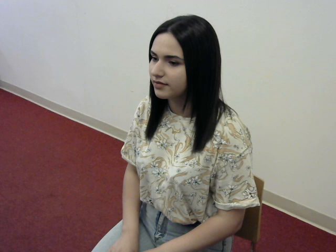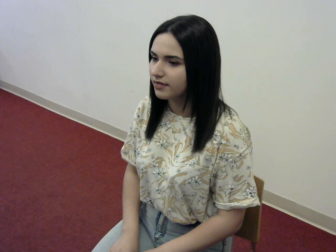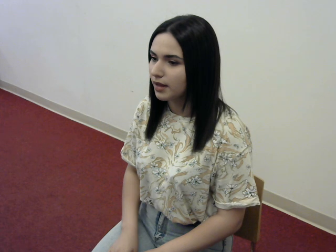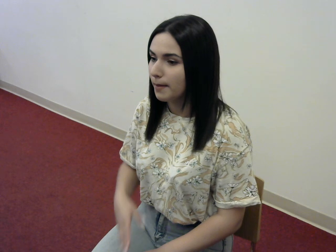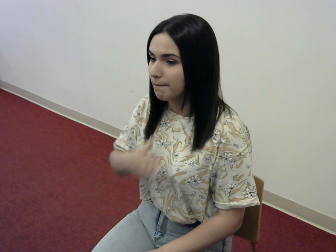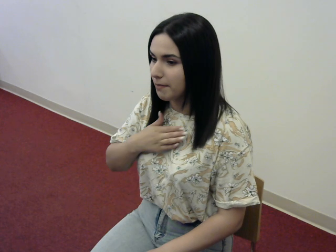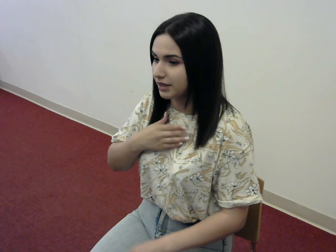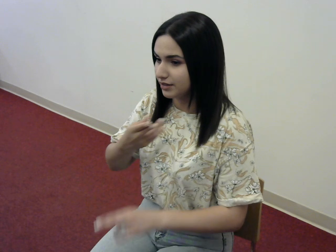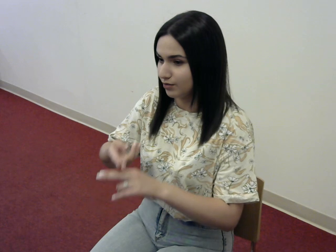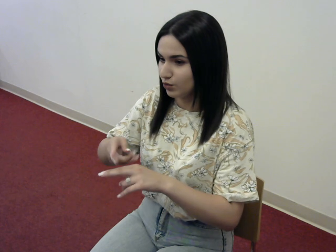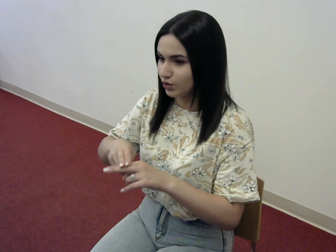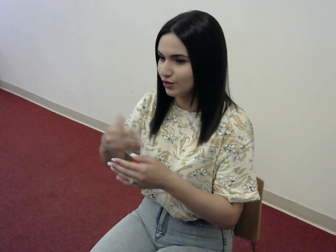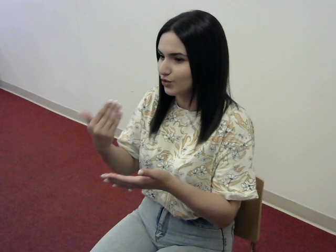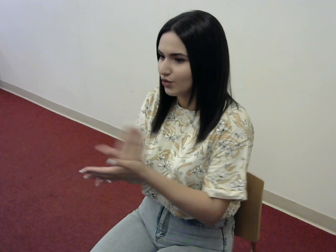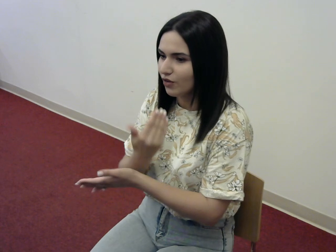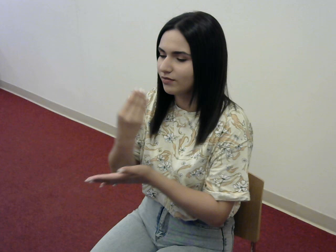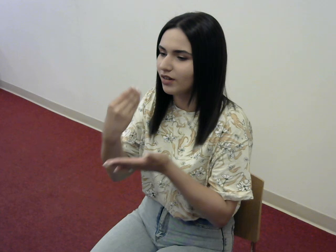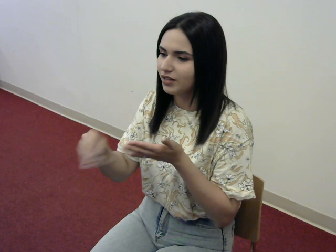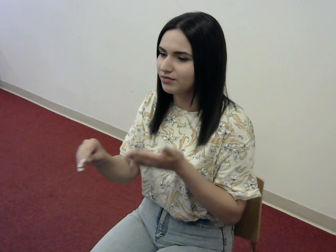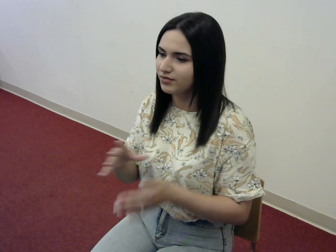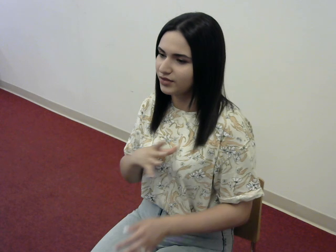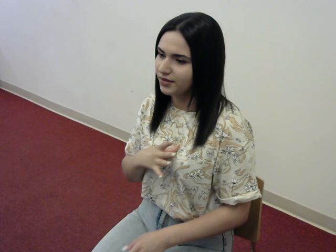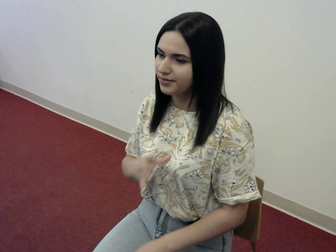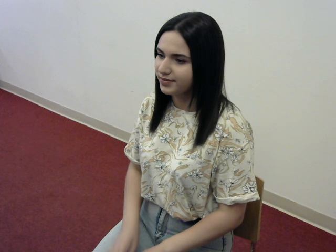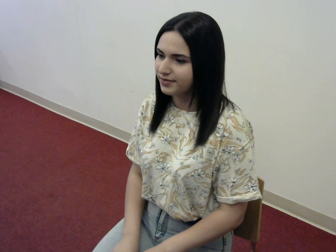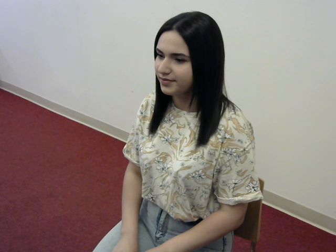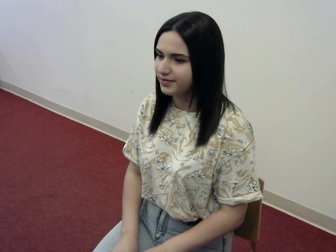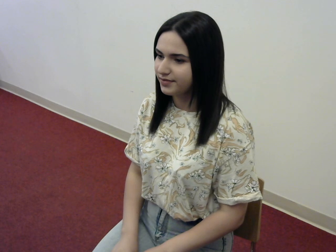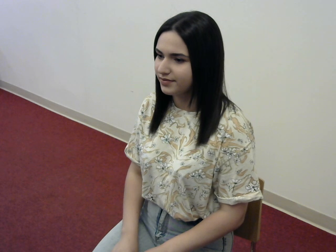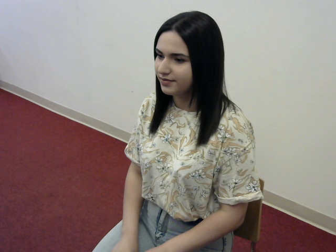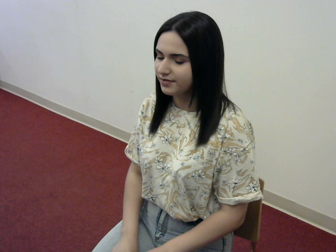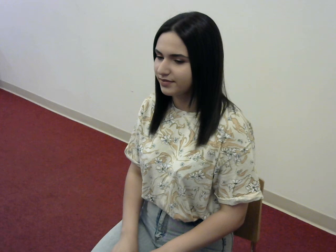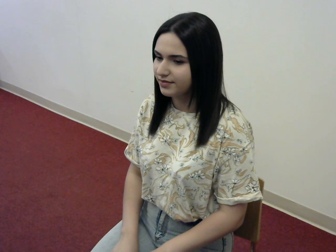Mən bunu yeni almışam